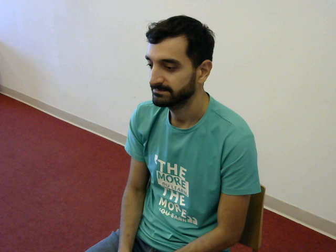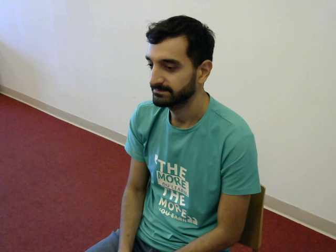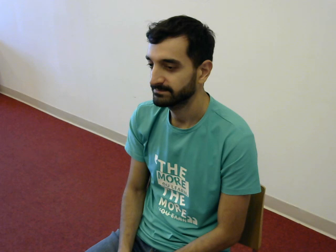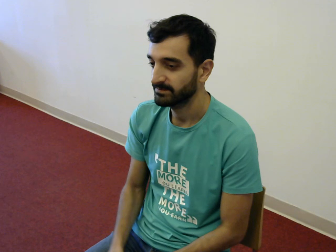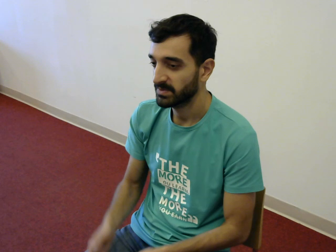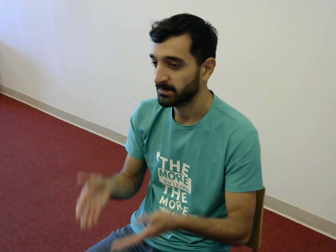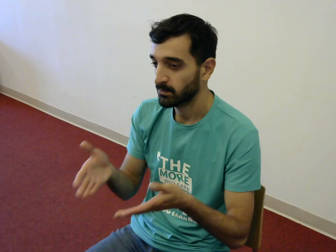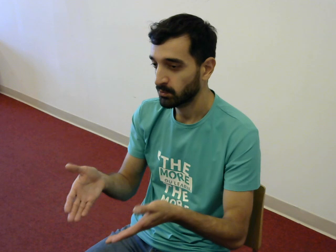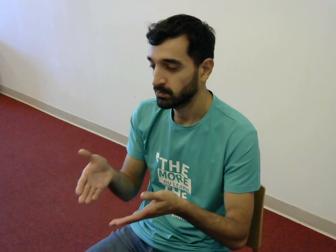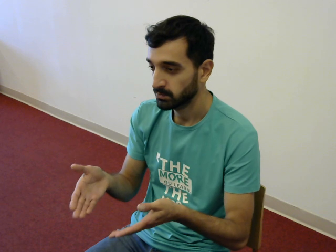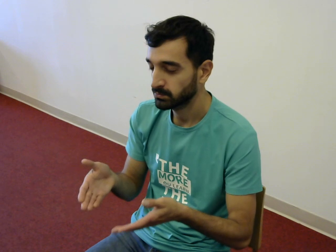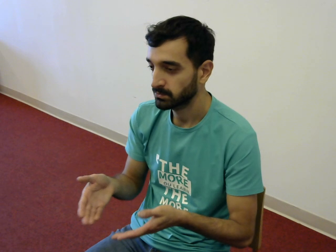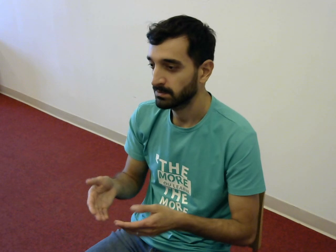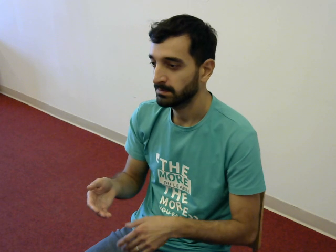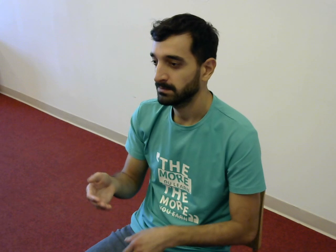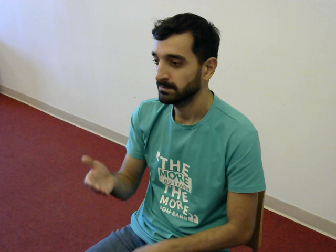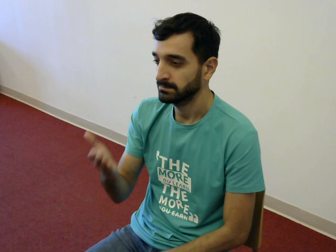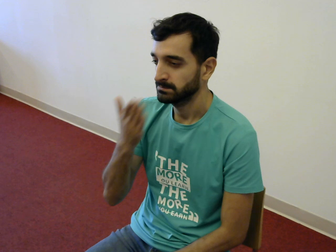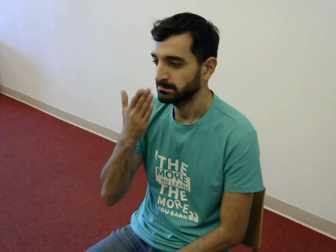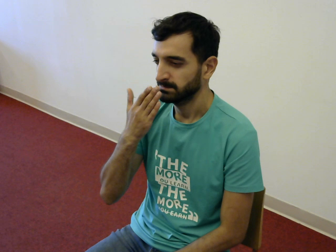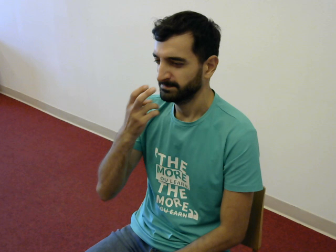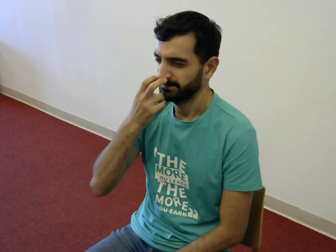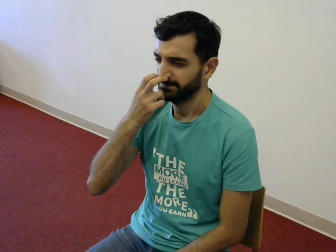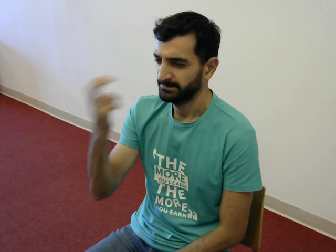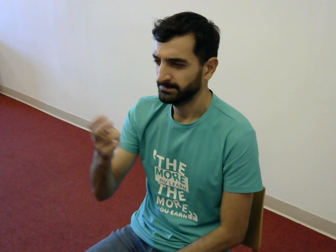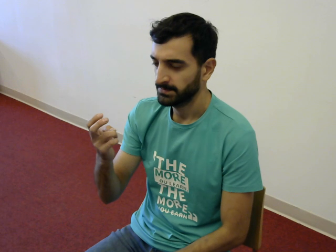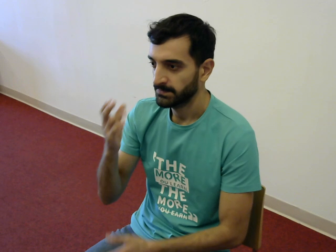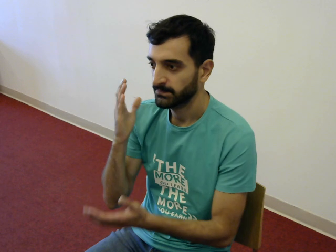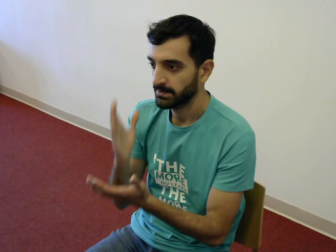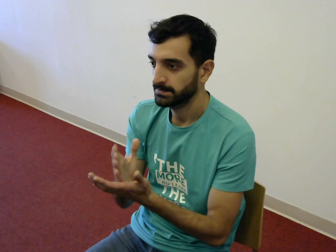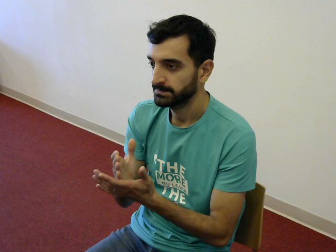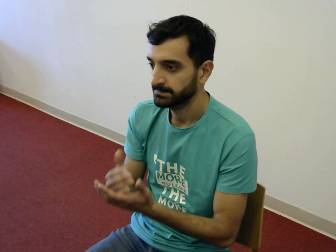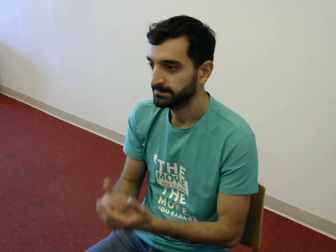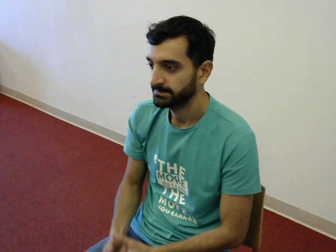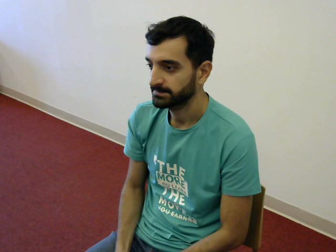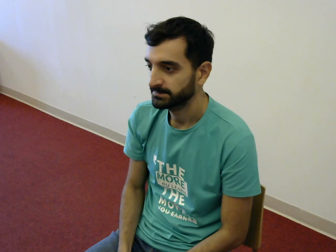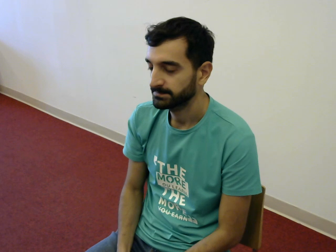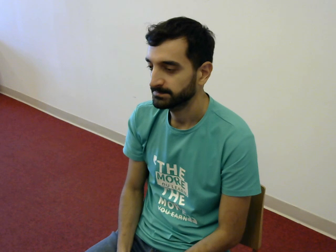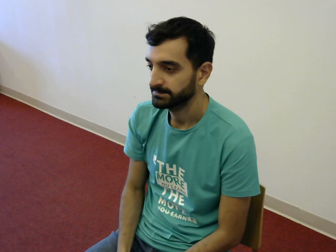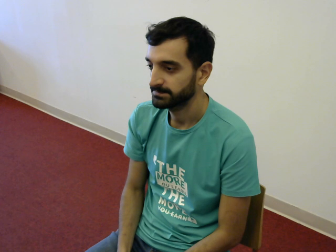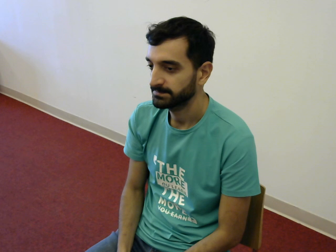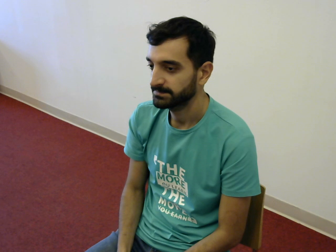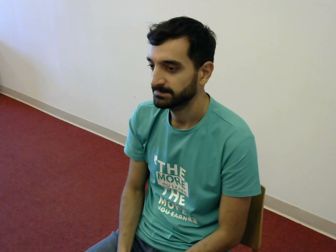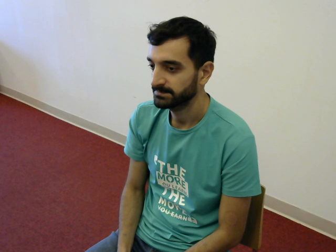Burda qəribə qoxu var